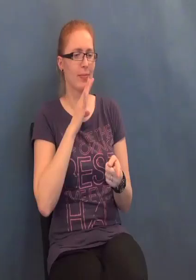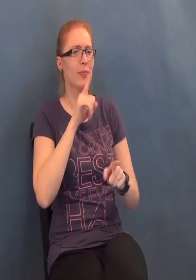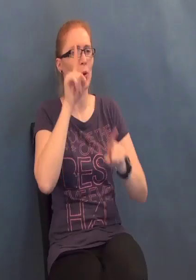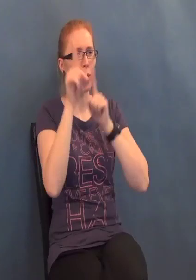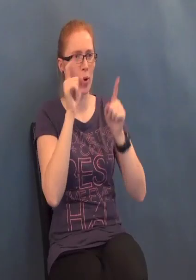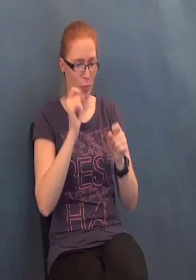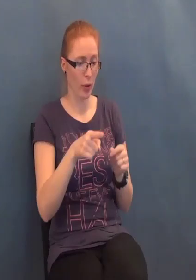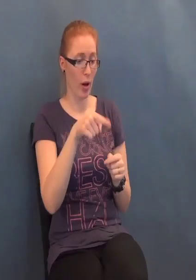To są różne głupstwa, i tutaj też.